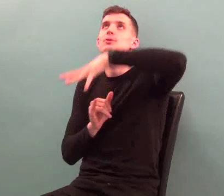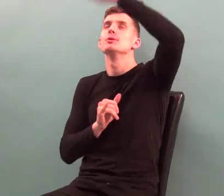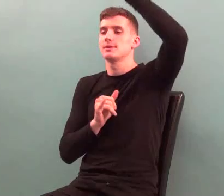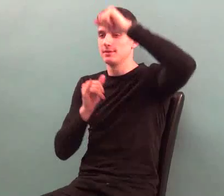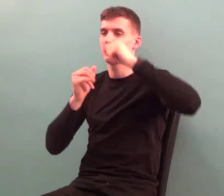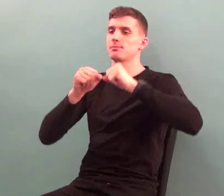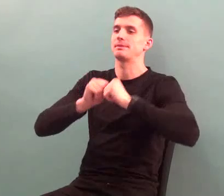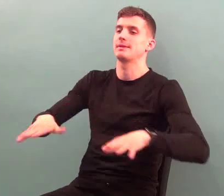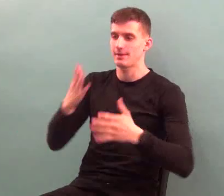Dlatego to się stało.